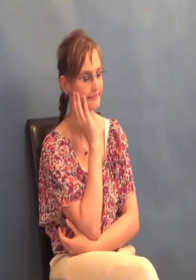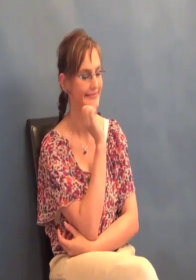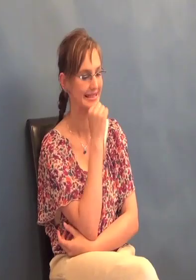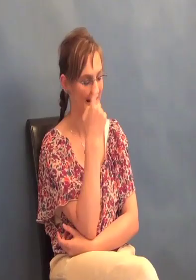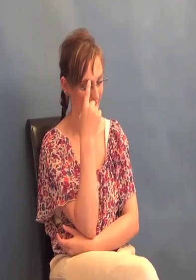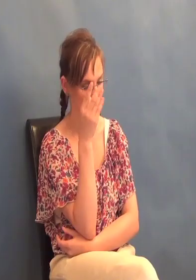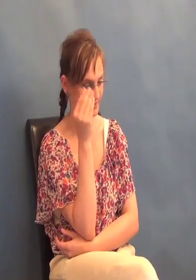Starzeję się i zapominam.